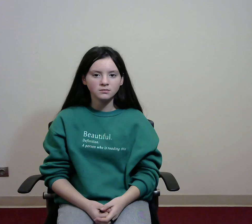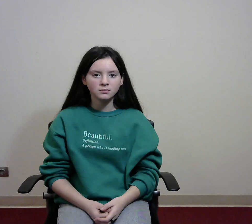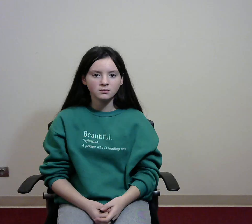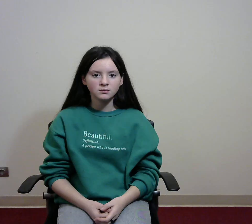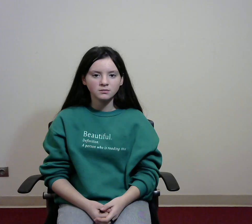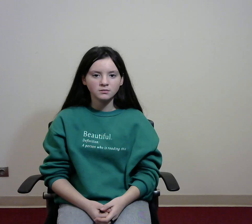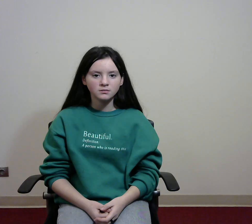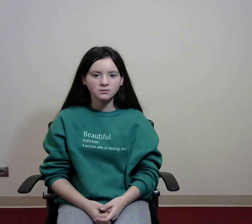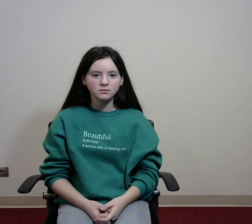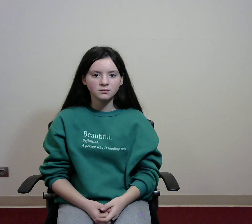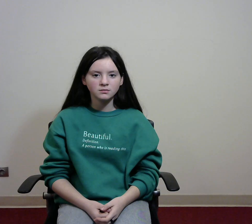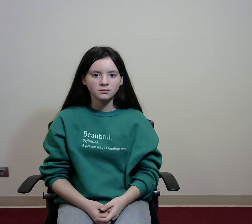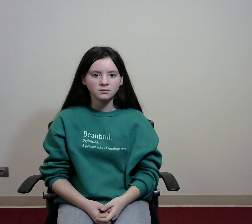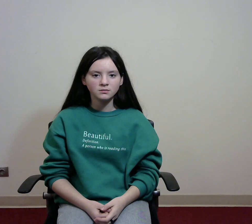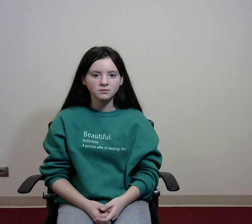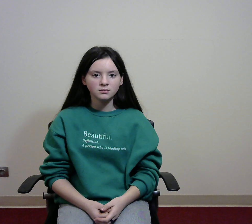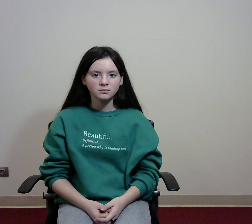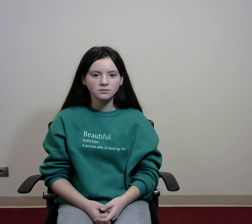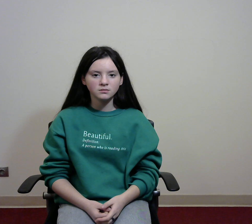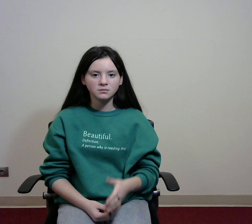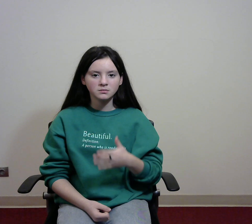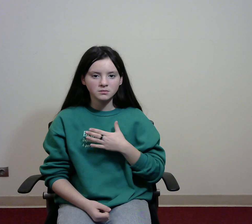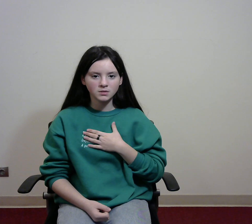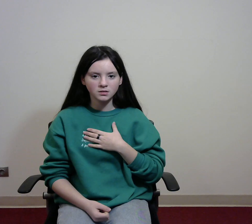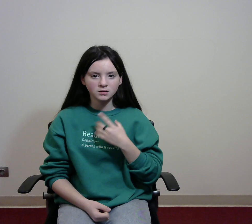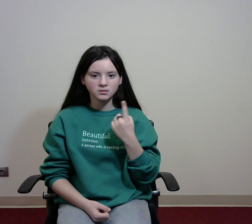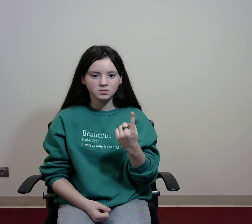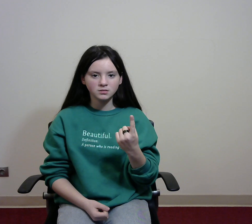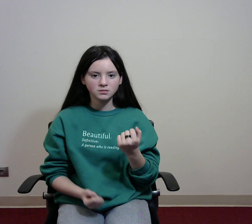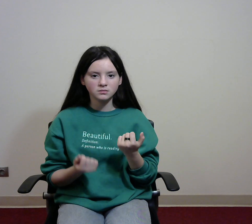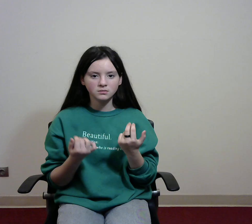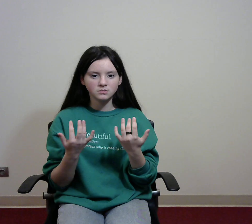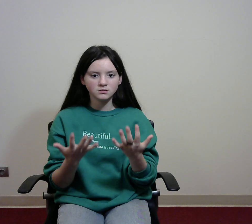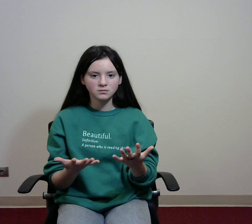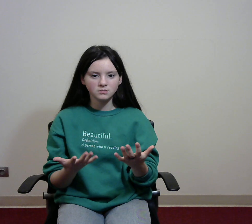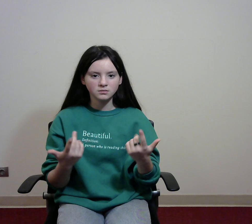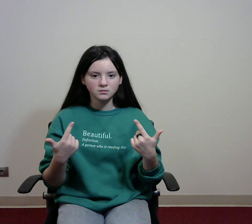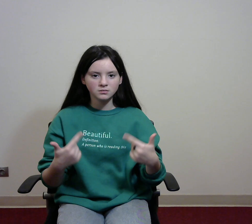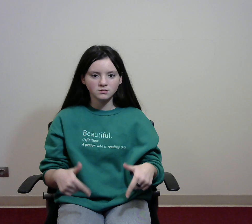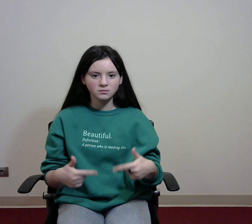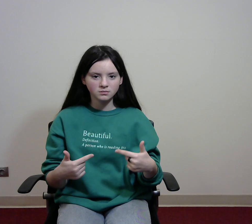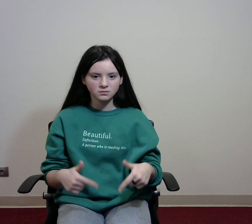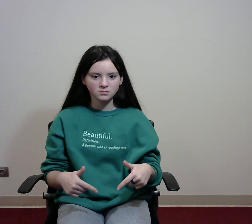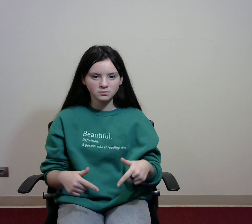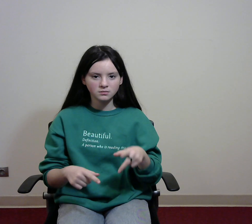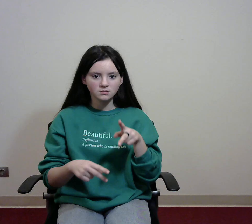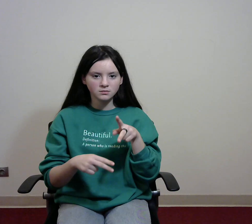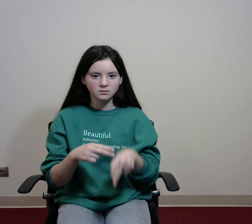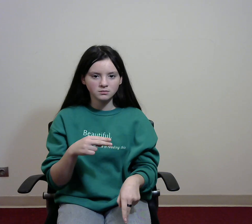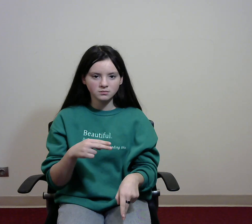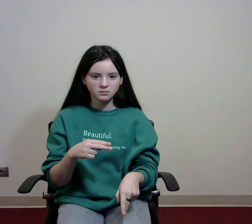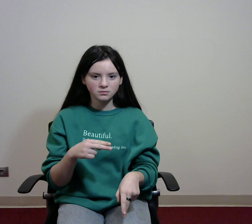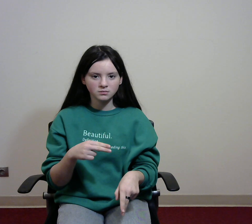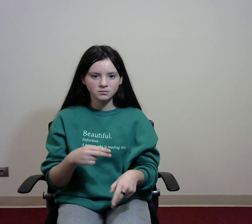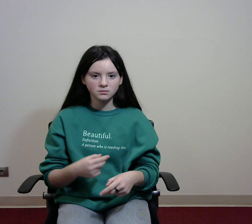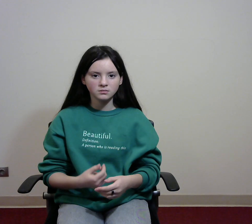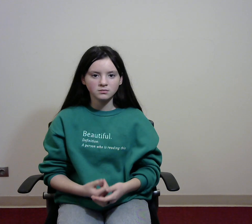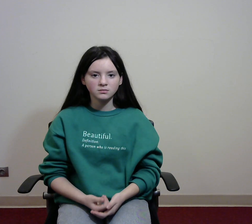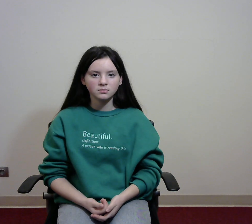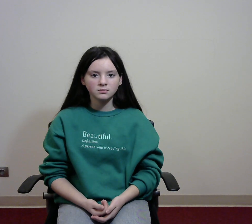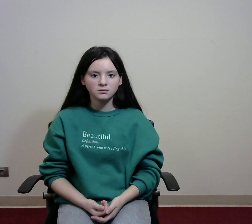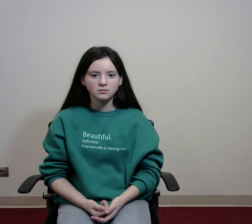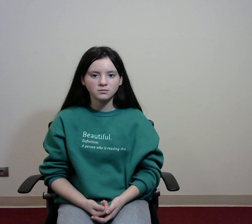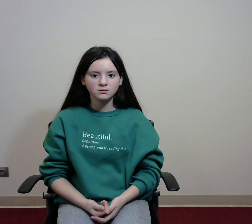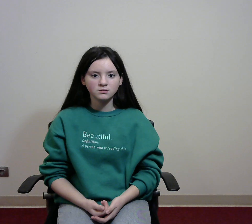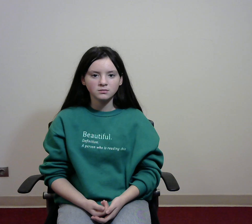Mən bir neçə imtahandan kəsildim